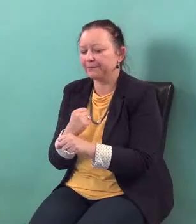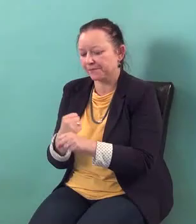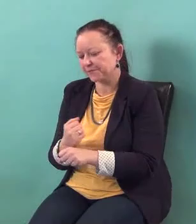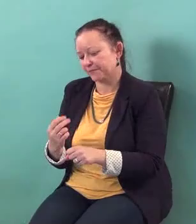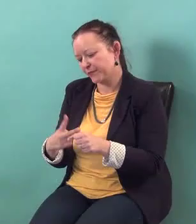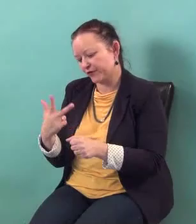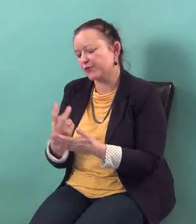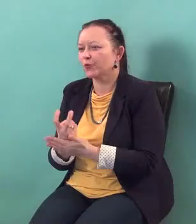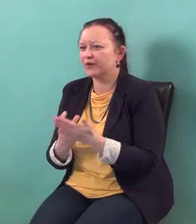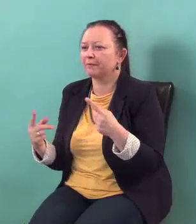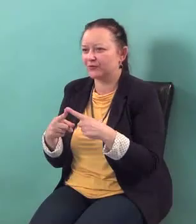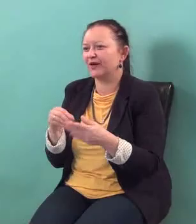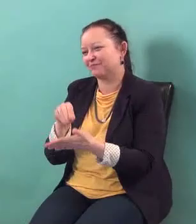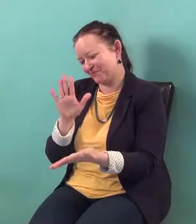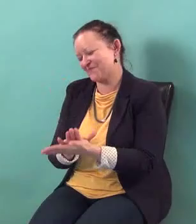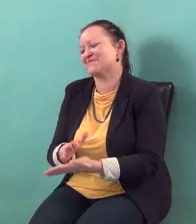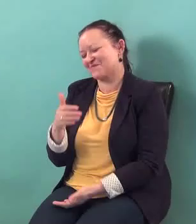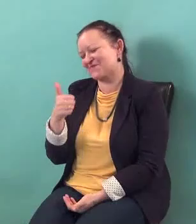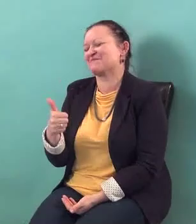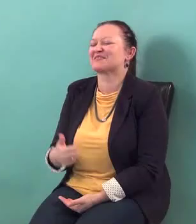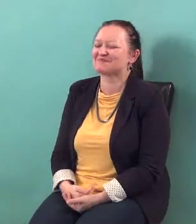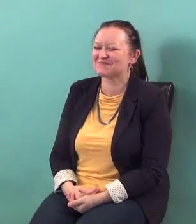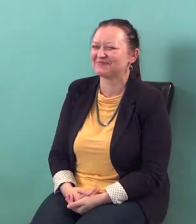Dwudziestego trzeciego lutego pasuje, zapisujemy, super.